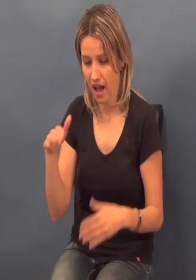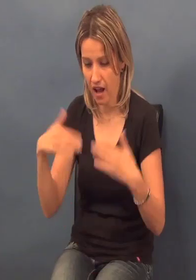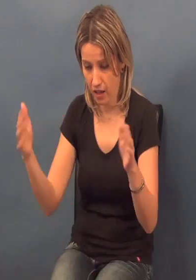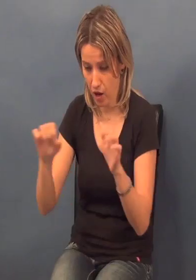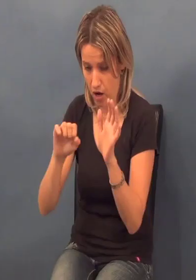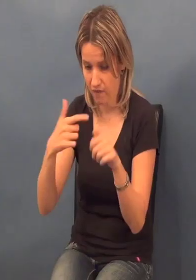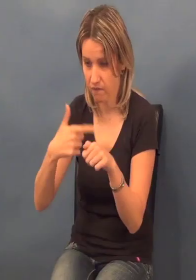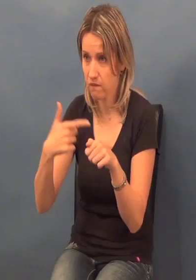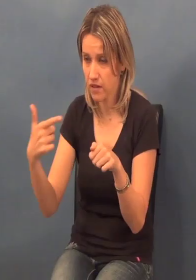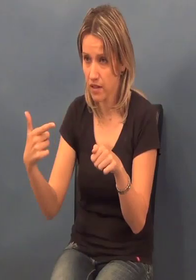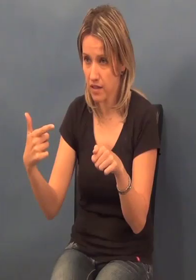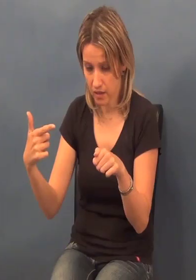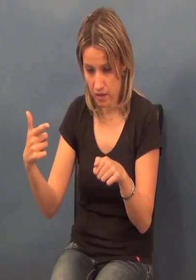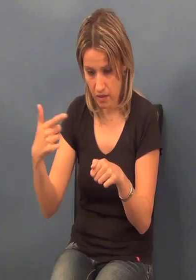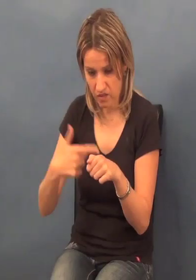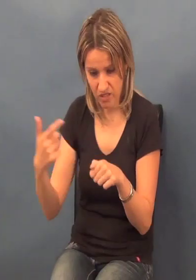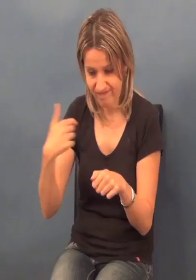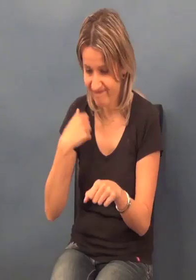Następny - dwudziesty drugi.